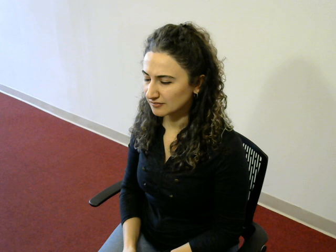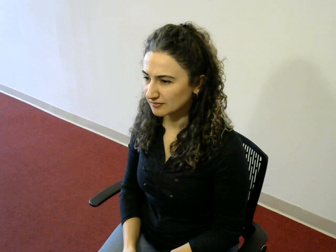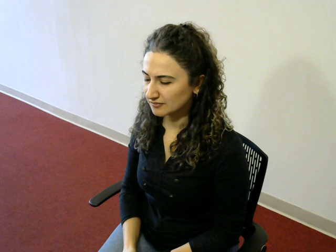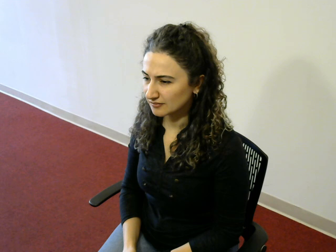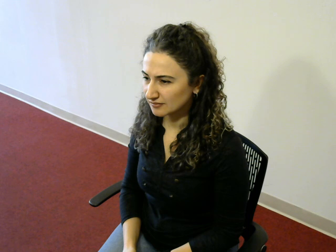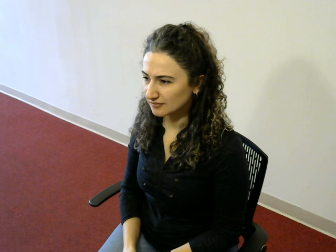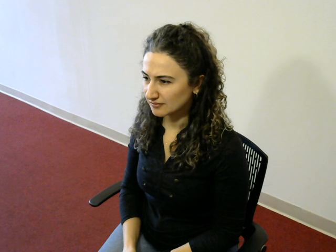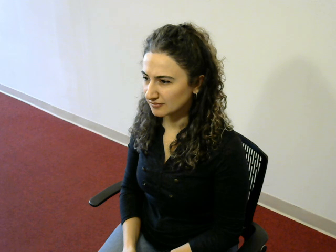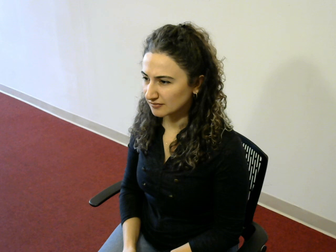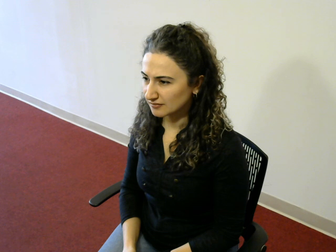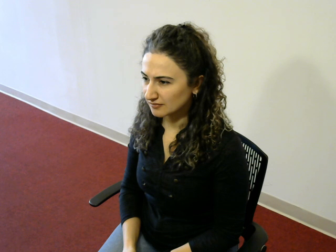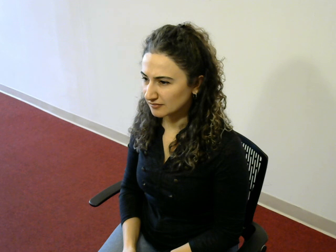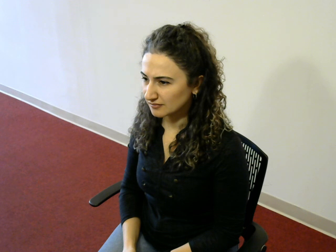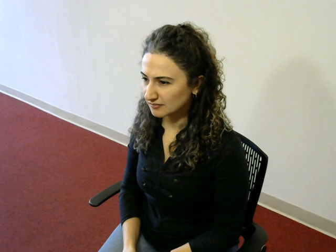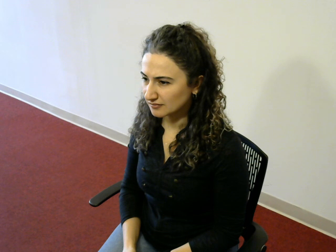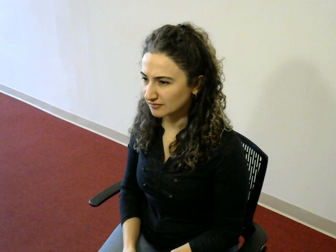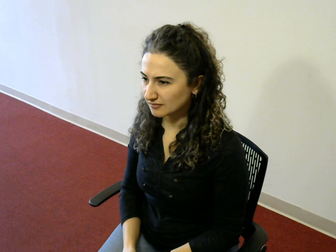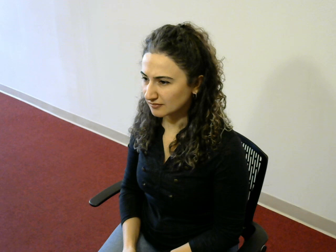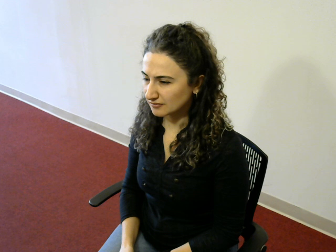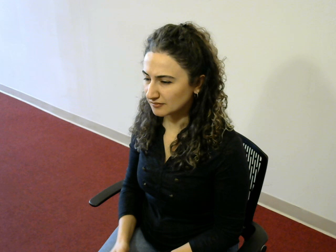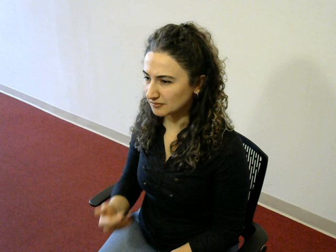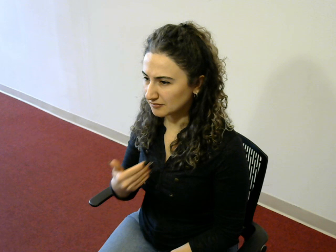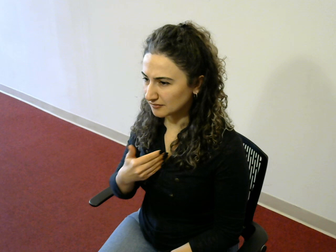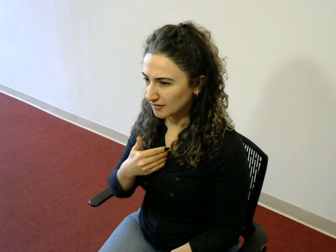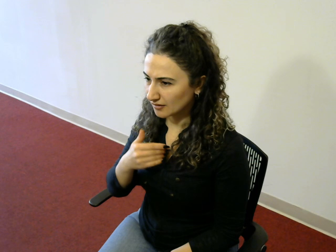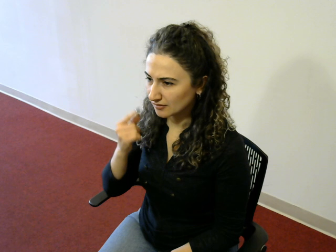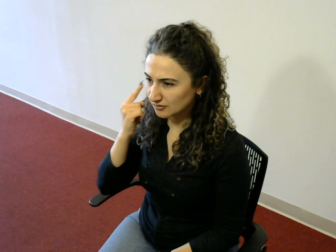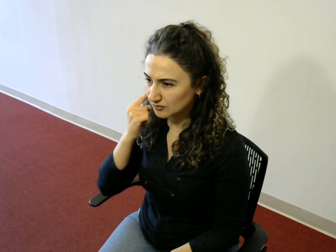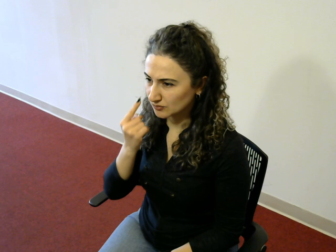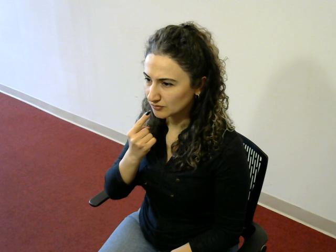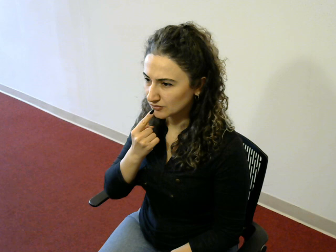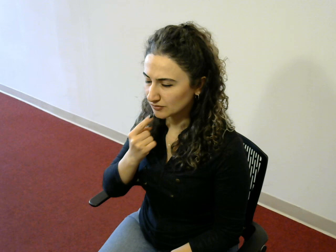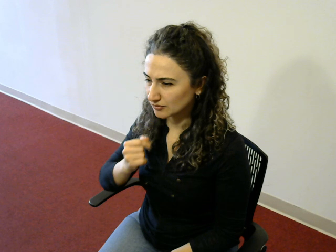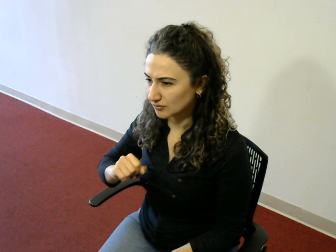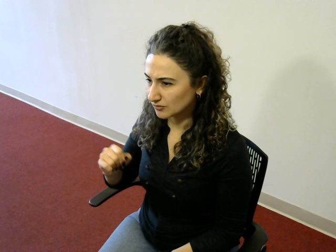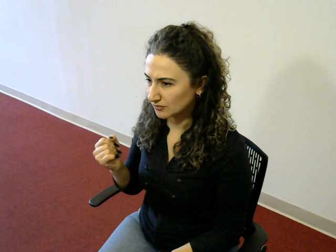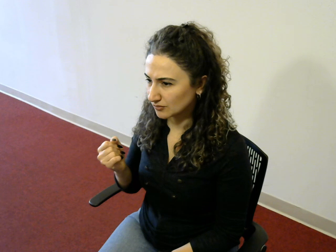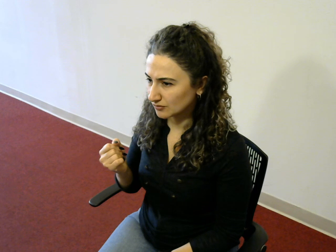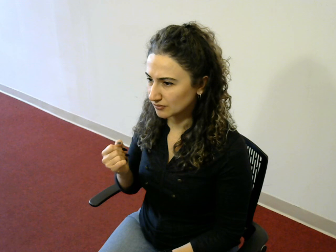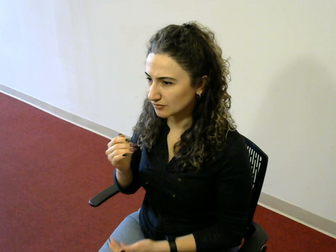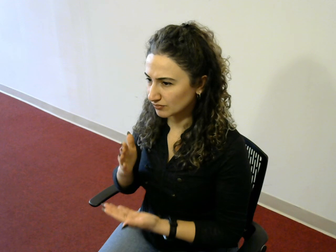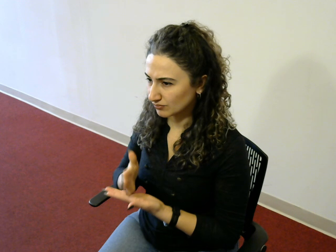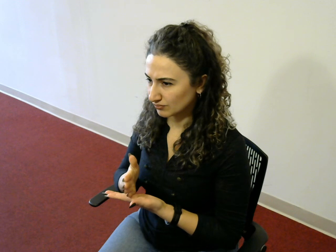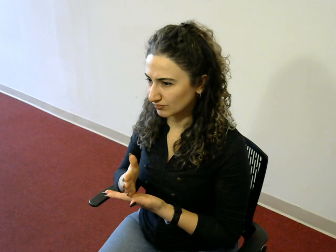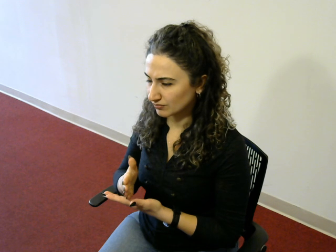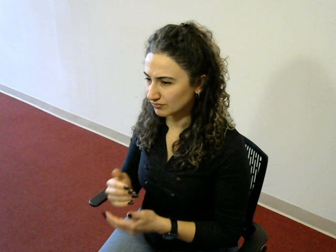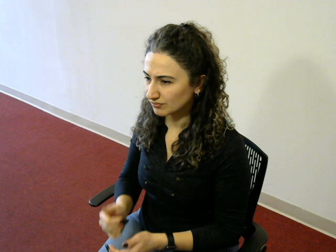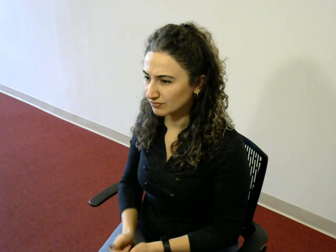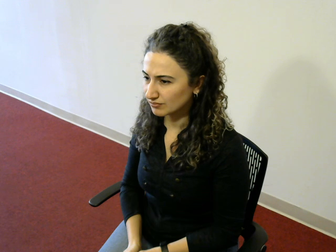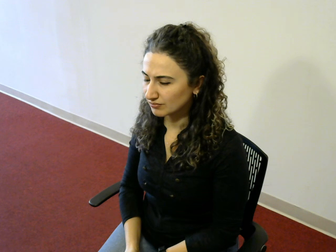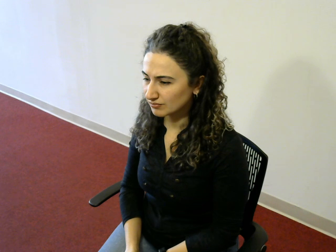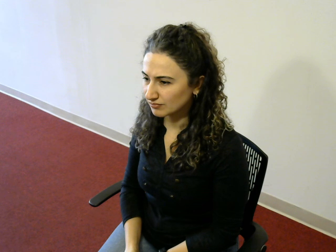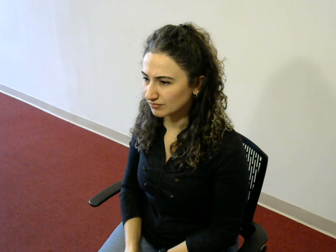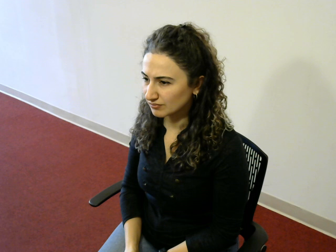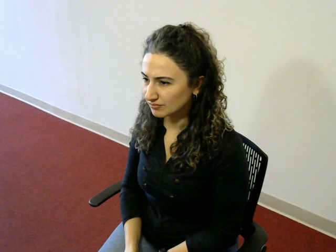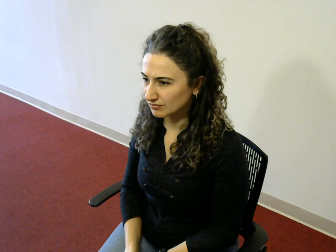Mənim eşitmə məhdudiyyətli dostlarım var